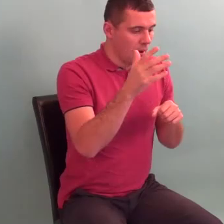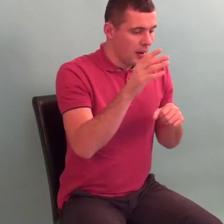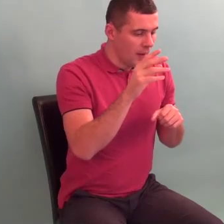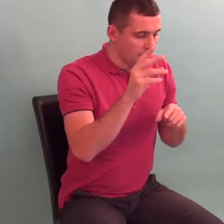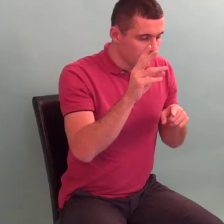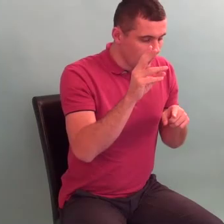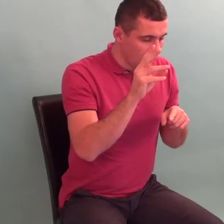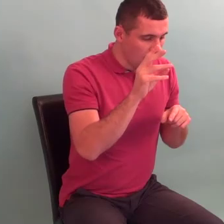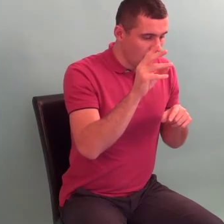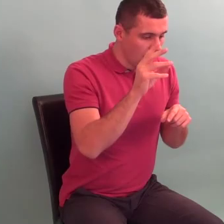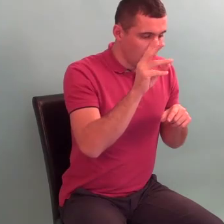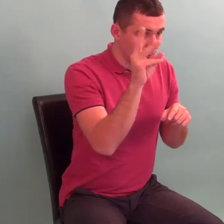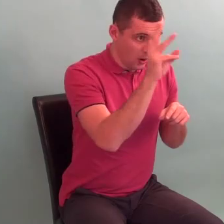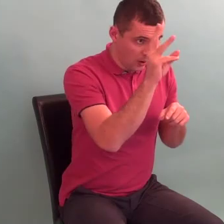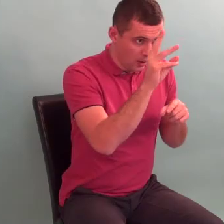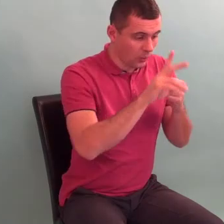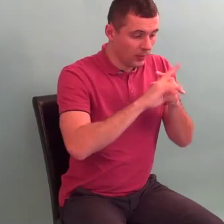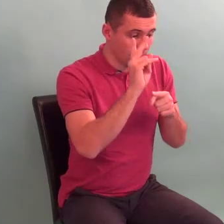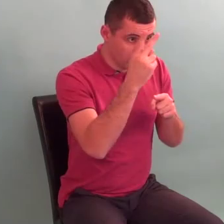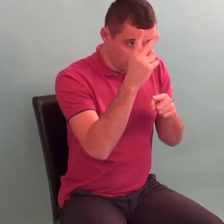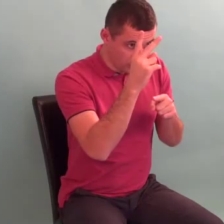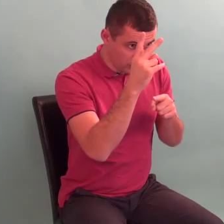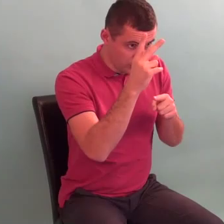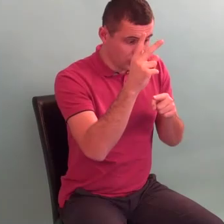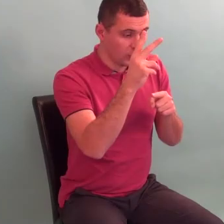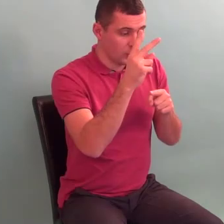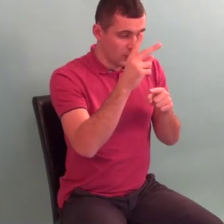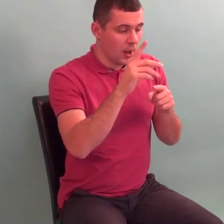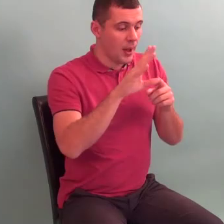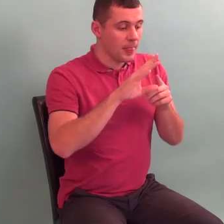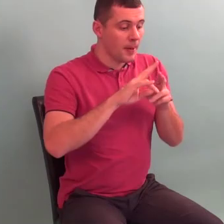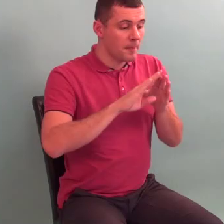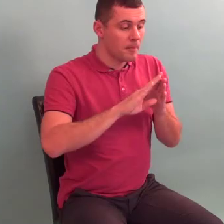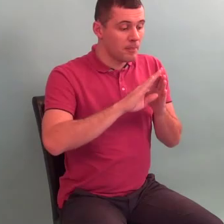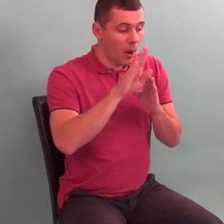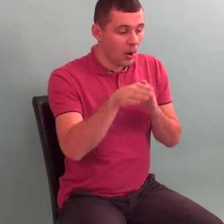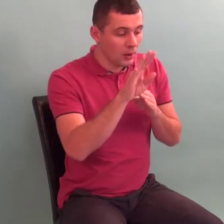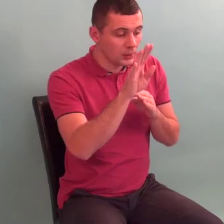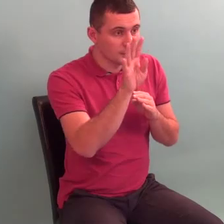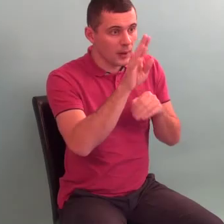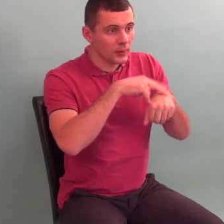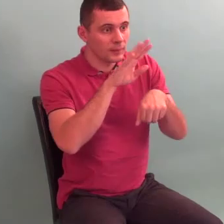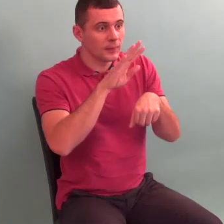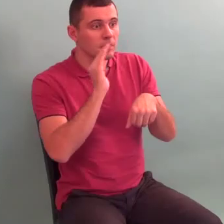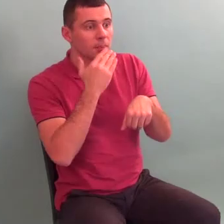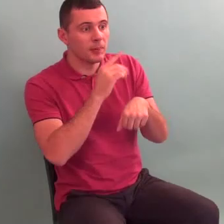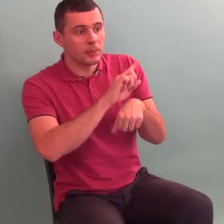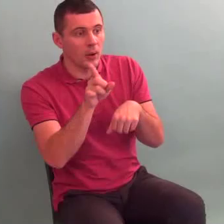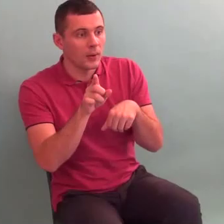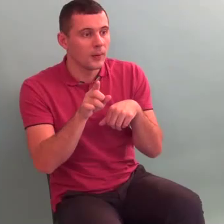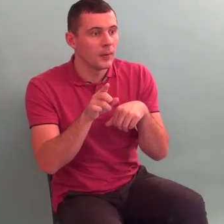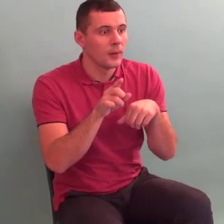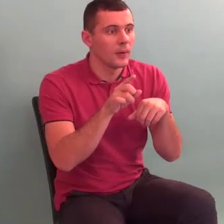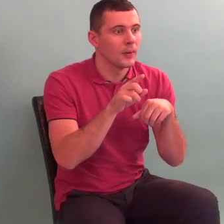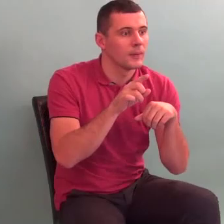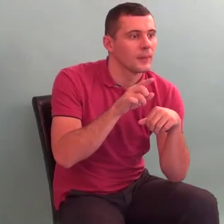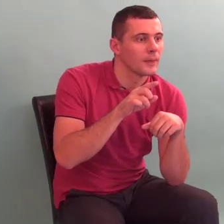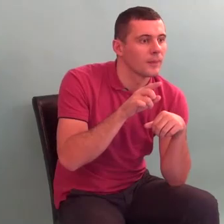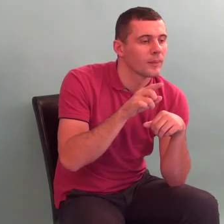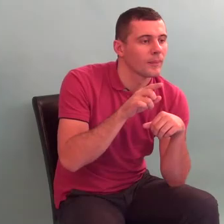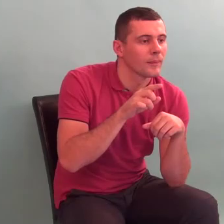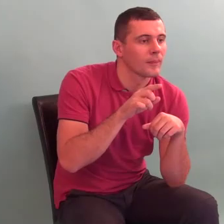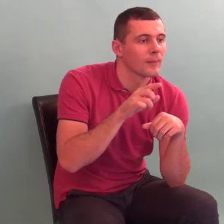Wtorek. Numer drugi. Po czwartej po południu.